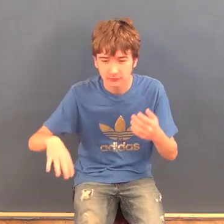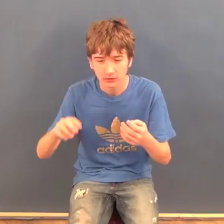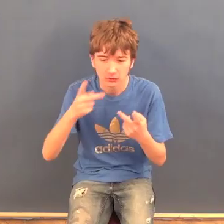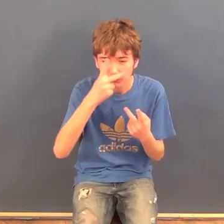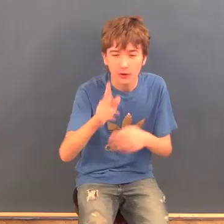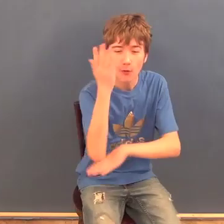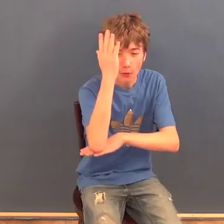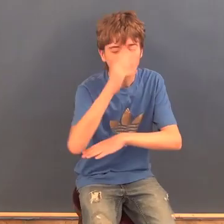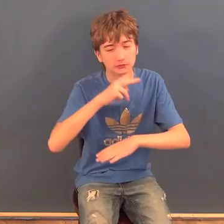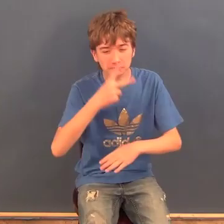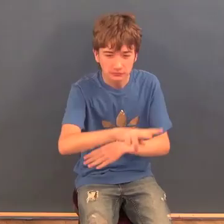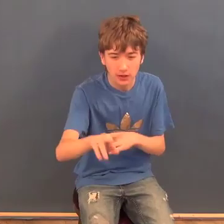Wygląda przez okno.